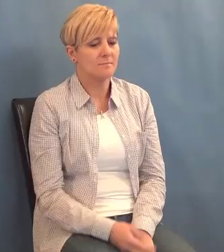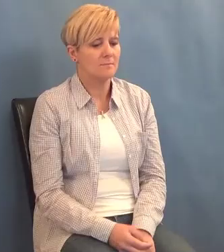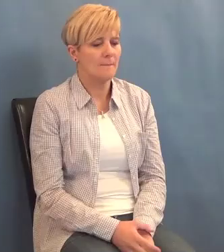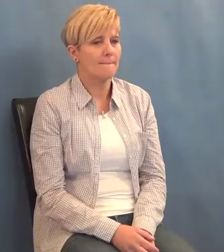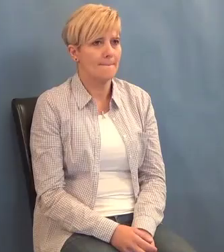Tak.